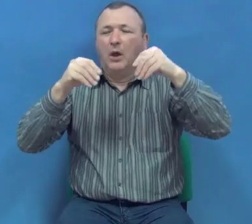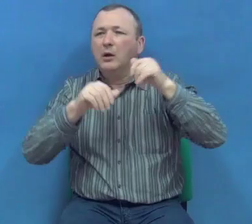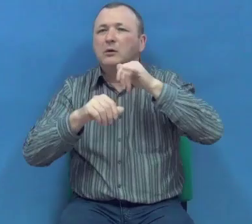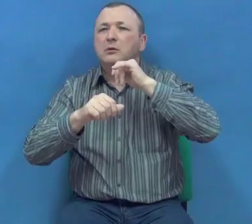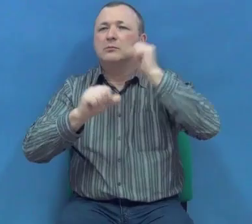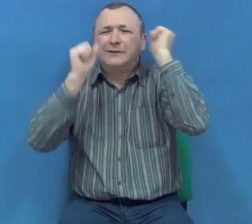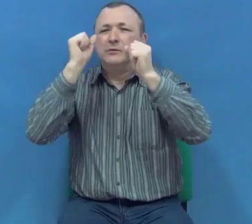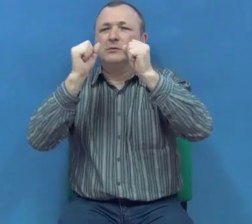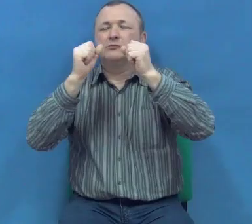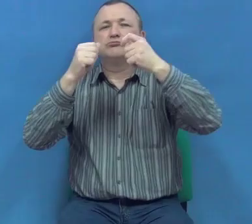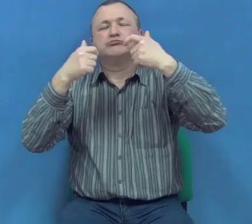Skończyli walić w drzwi.